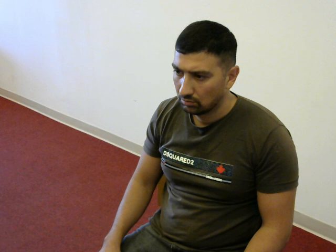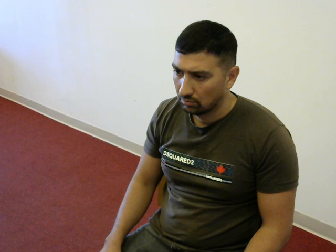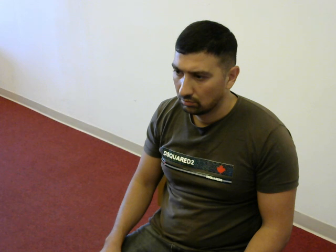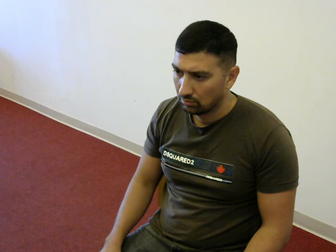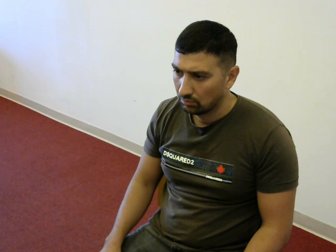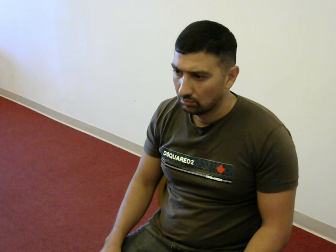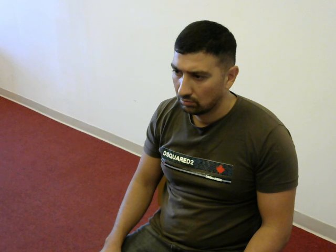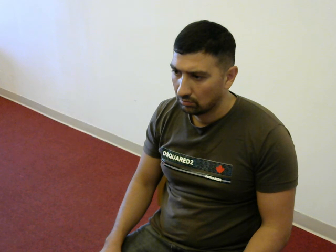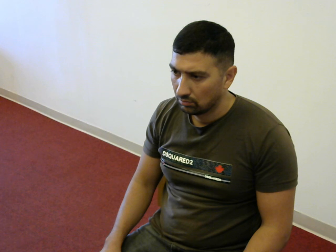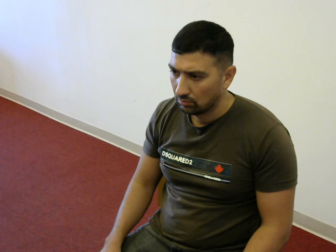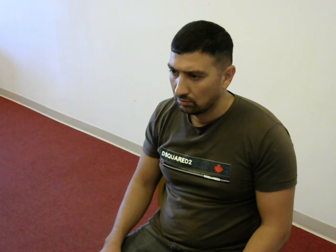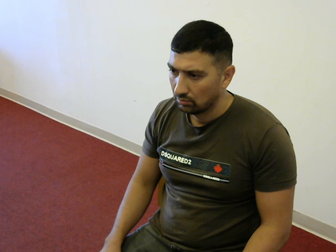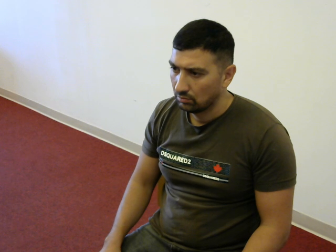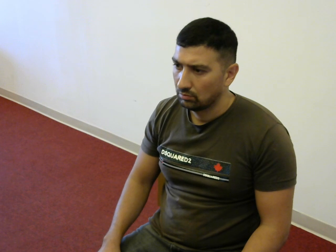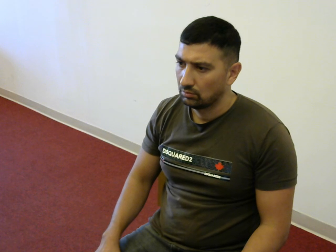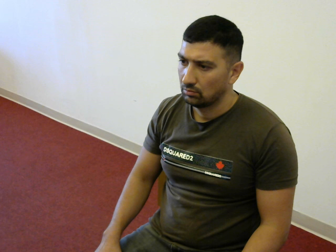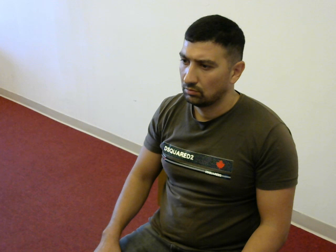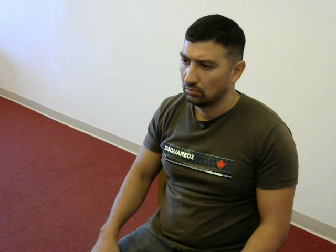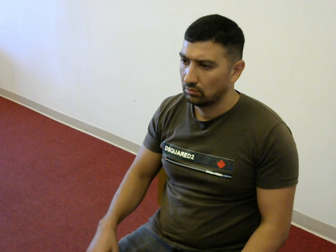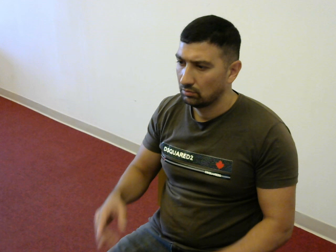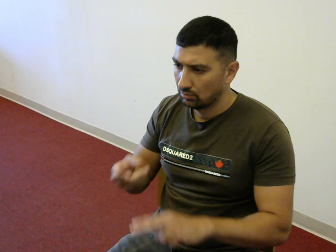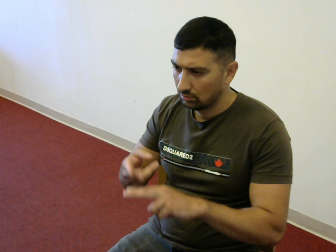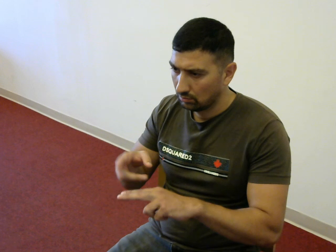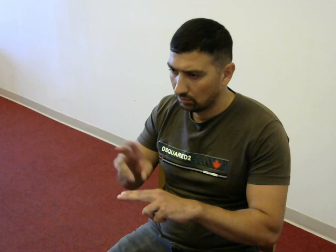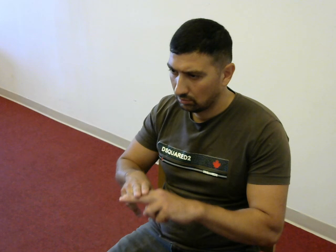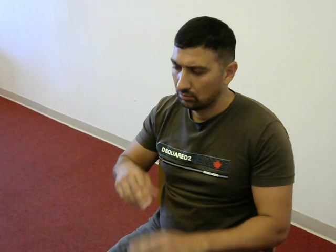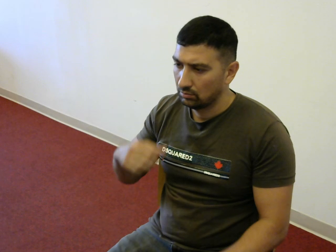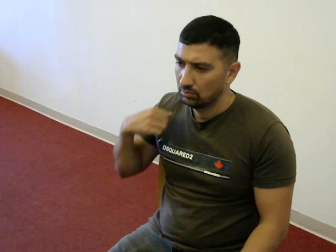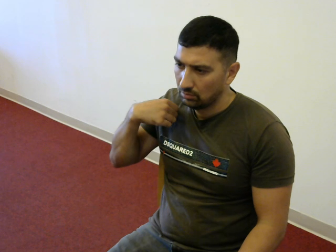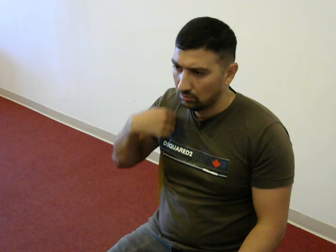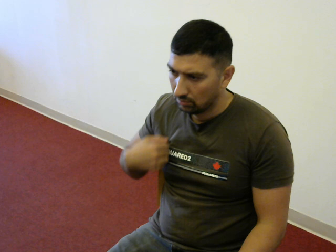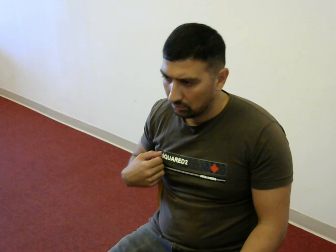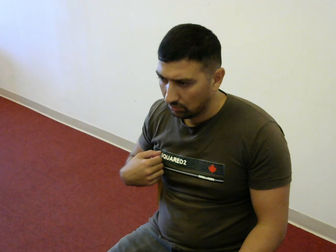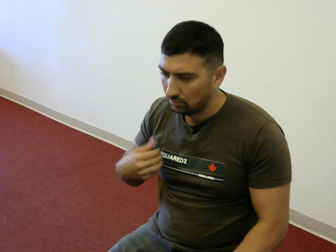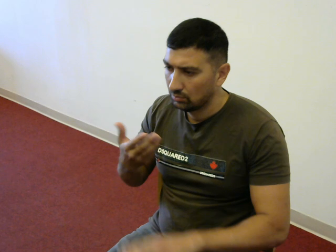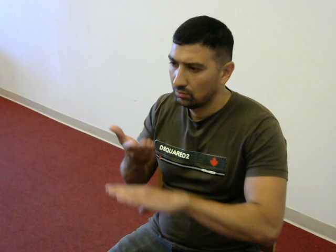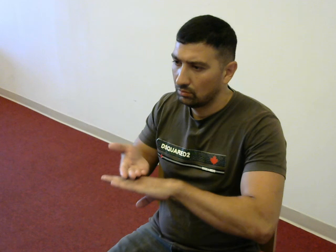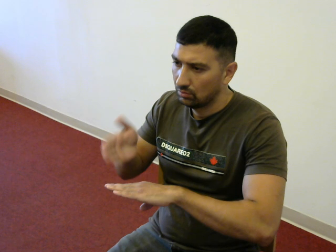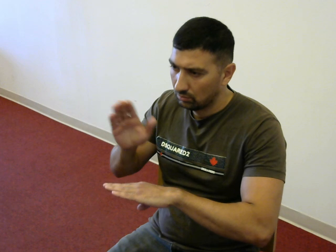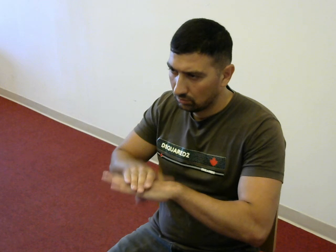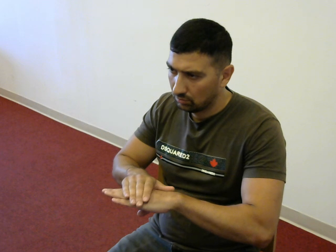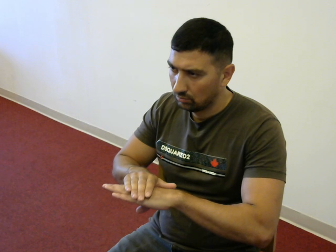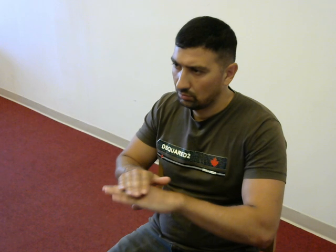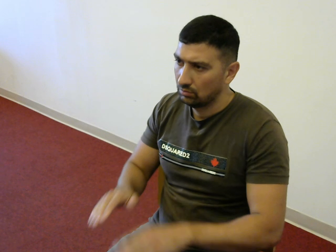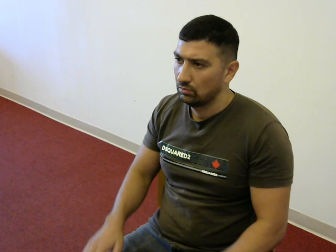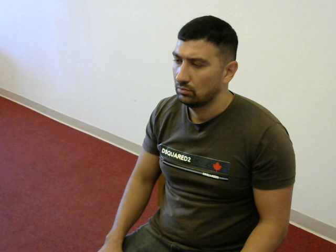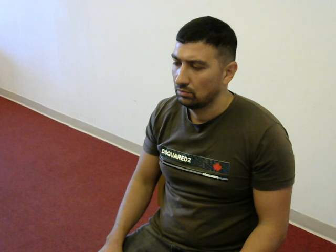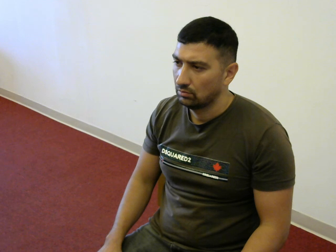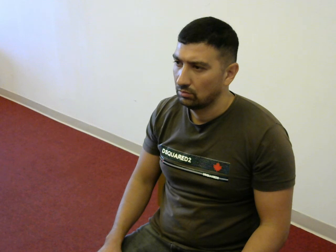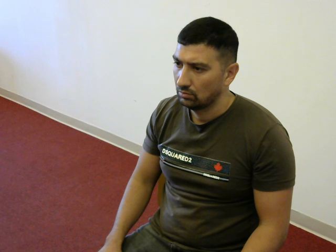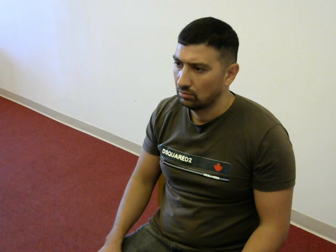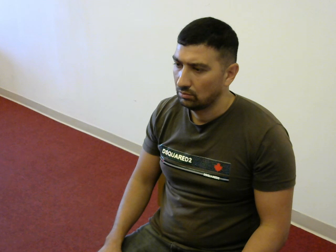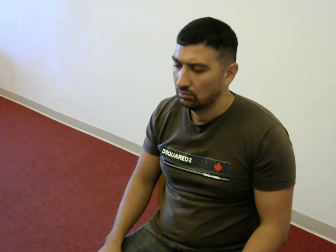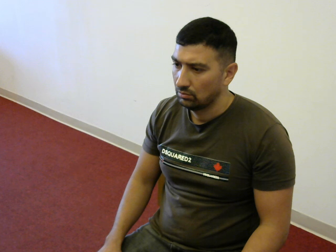Bu çanta ağırdır